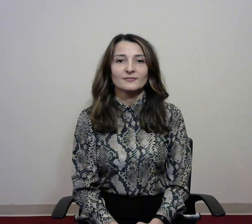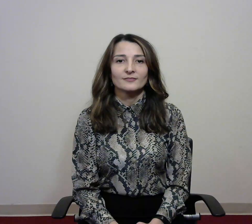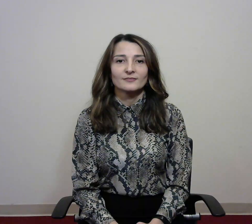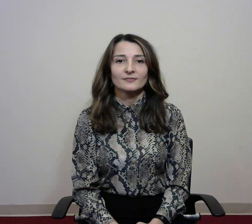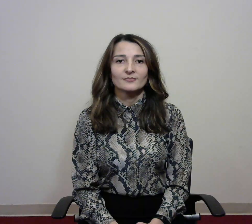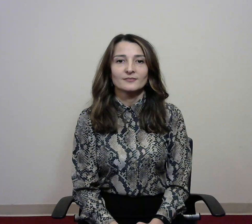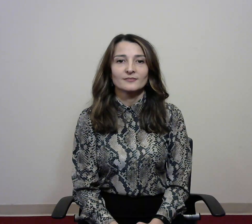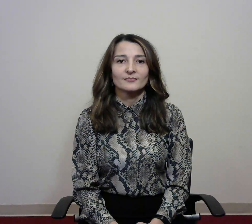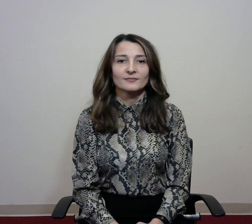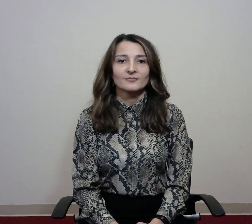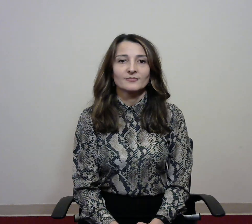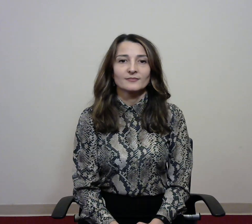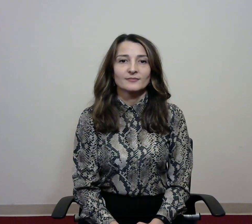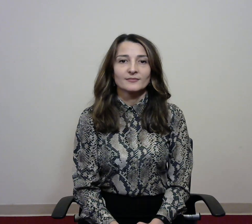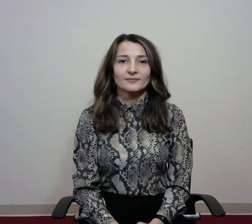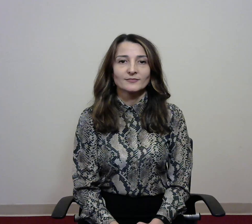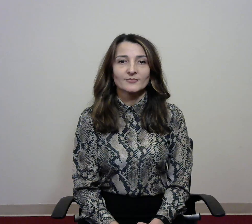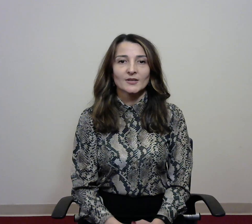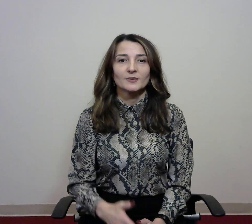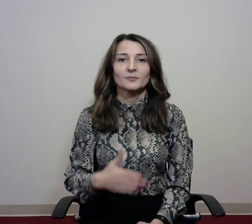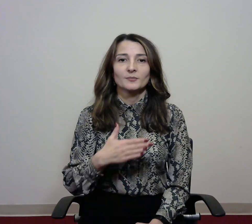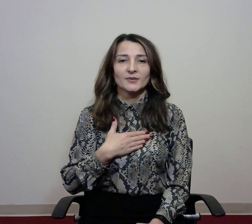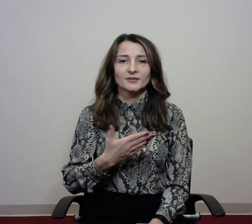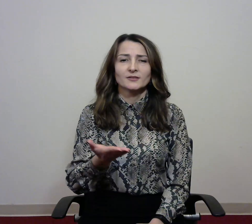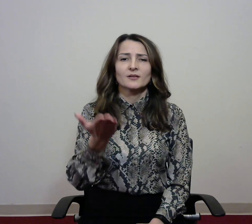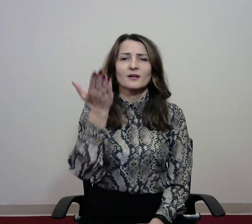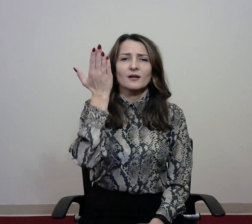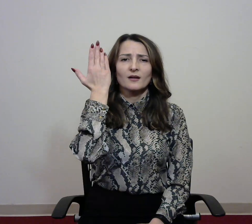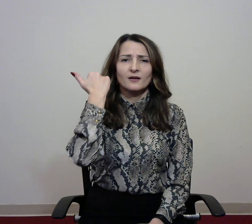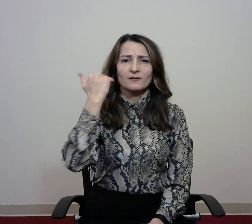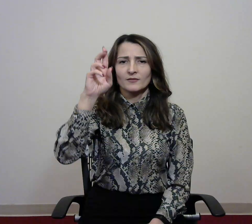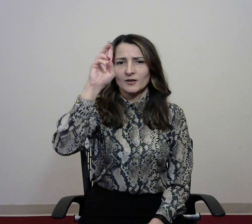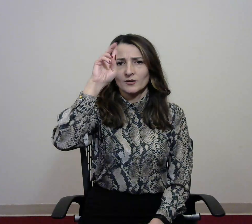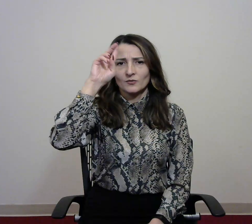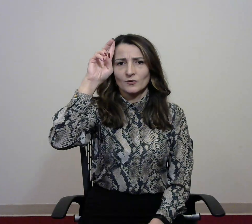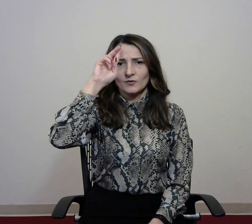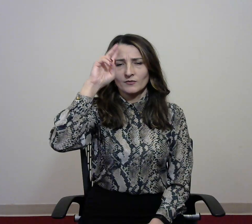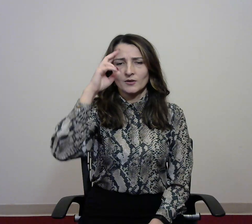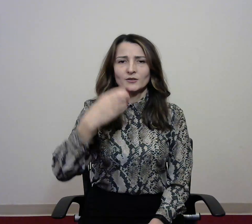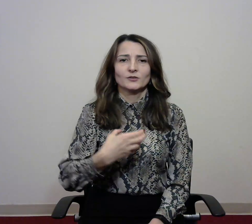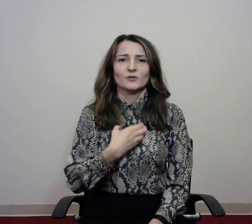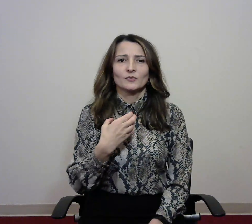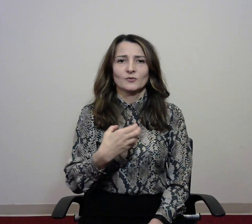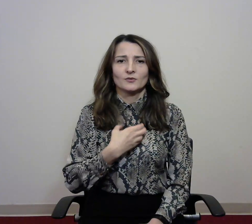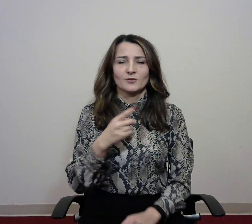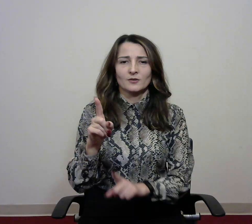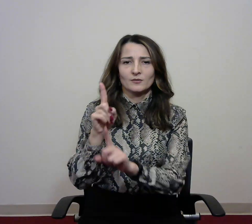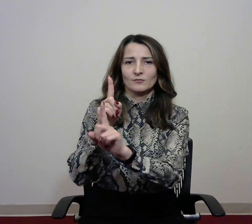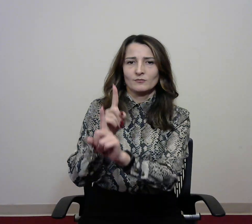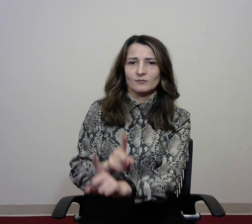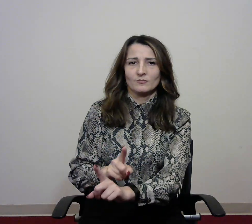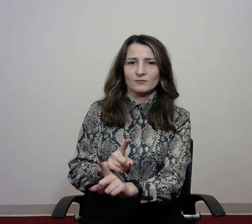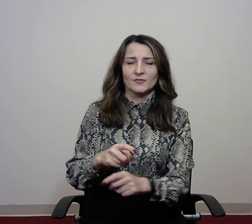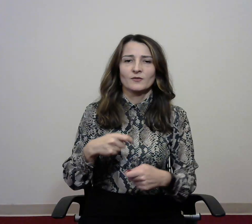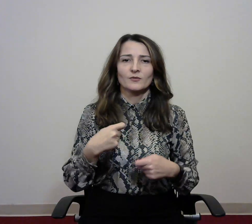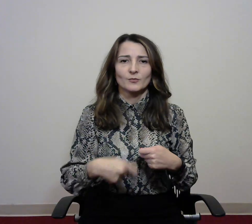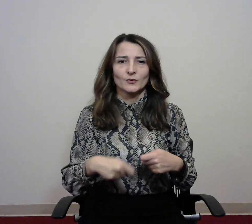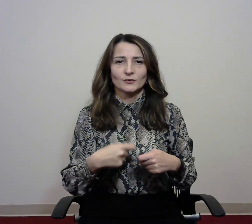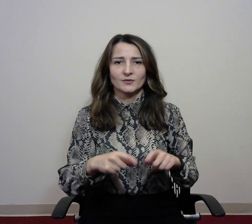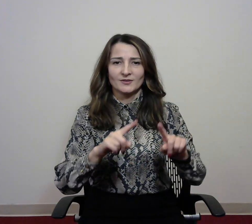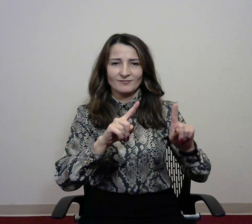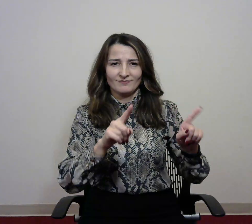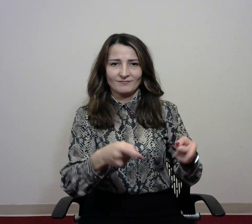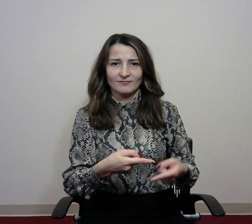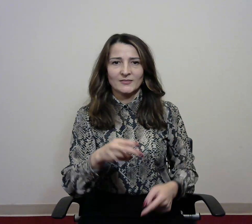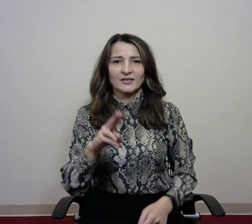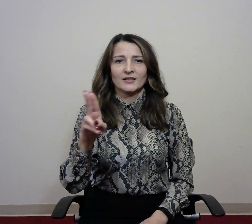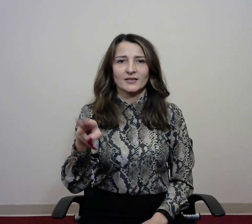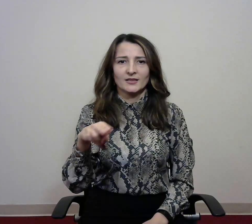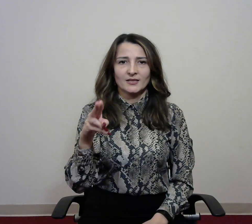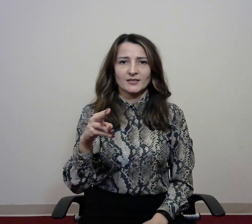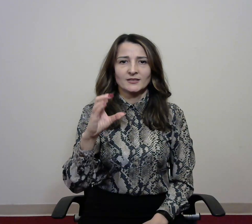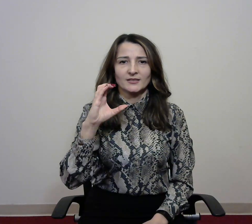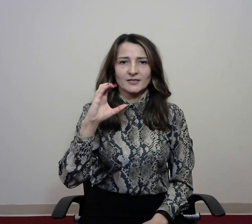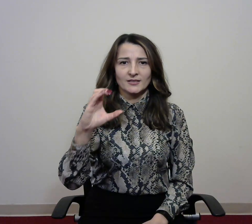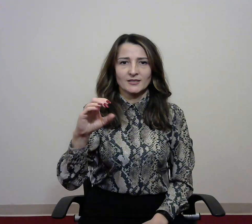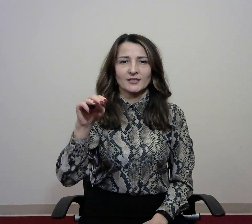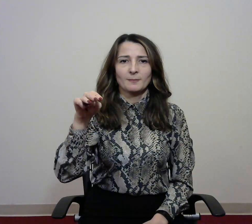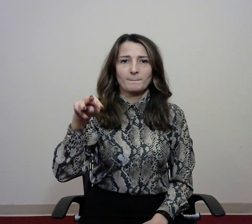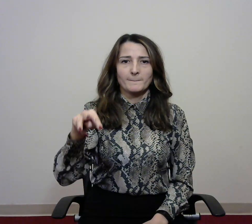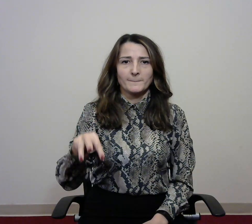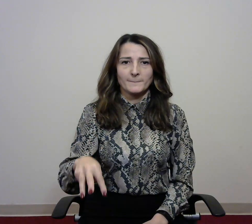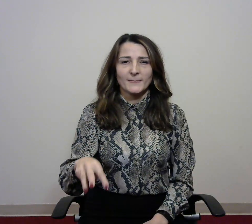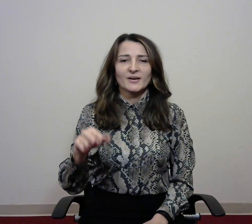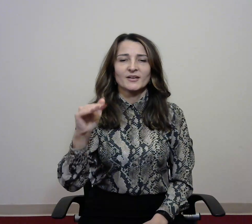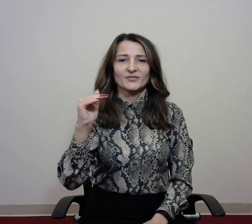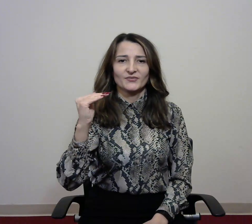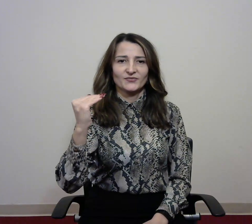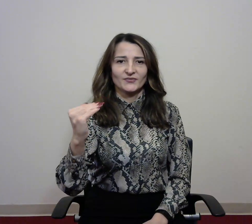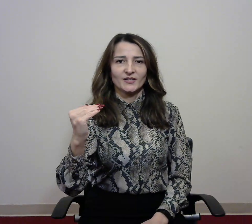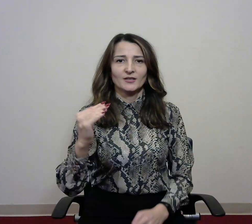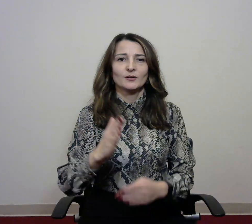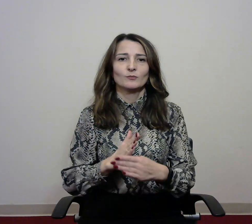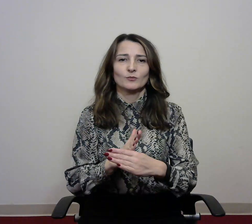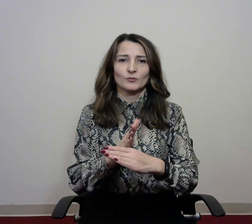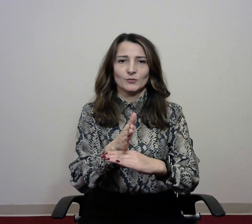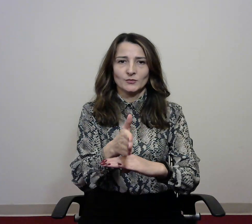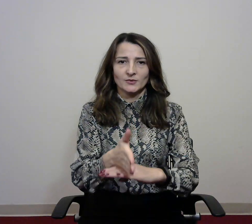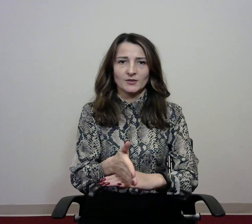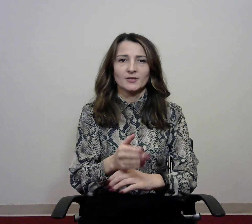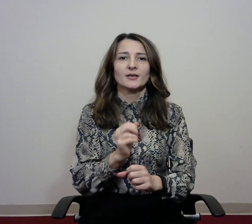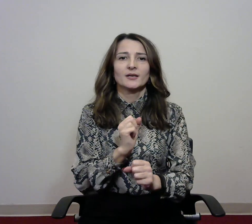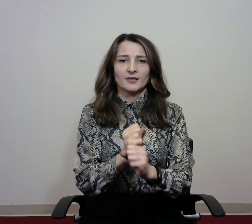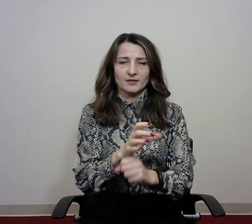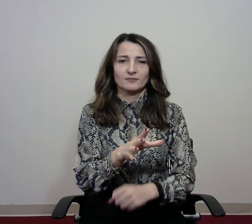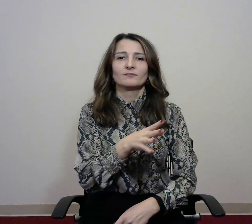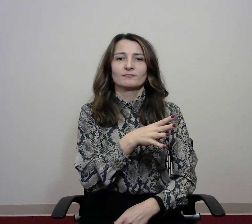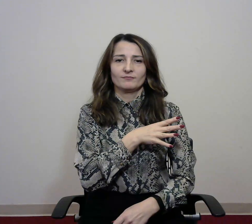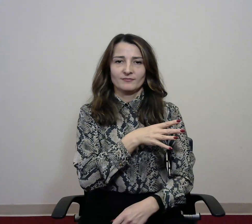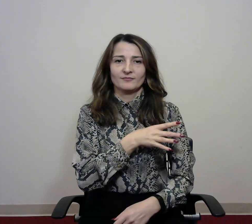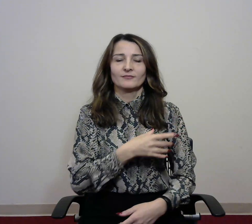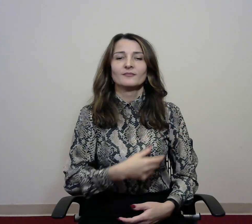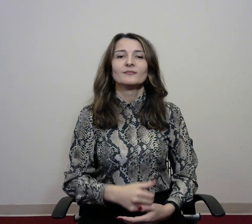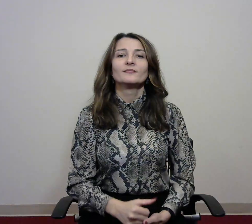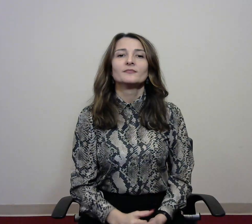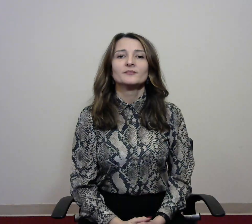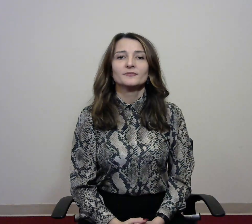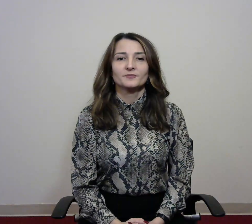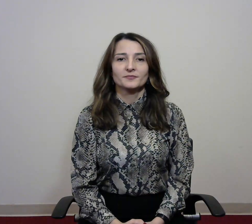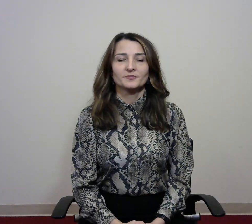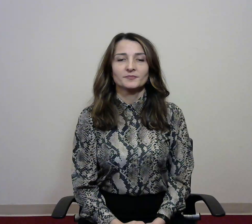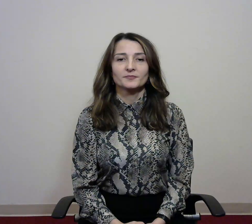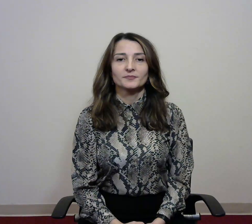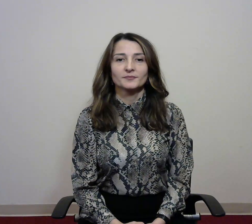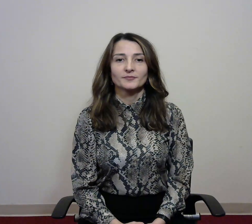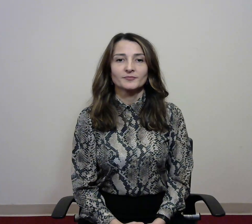Mən əvvəl Dövlət Sosial Müdafiə Fonduna (DSMF) müraciət etmişəm